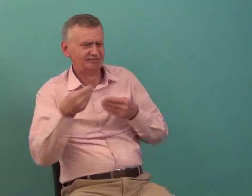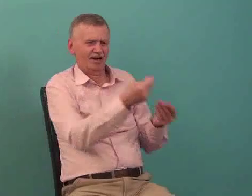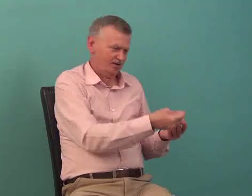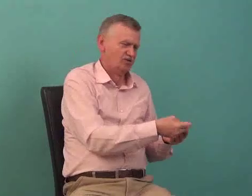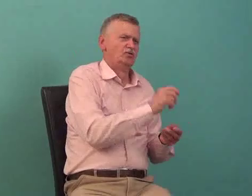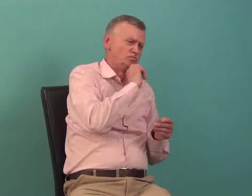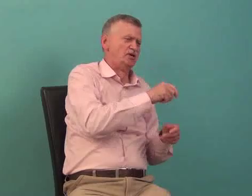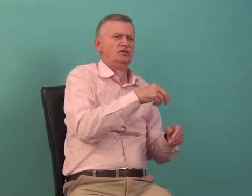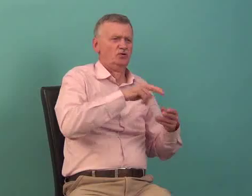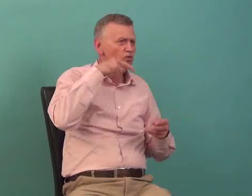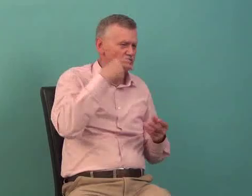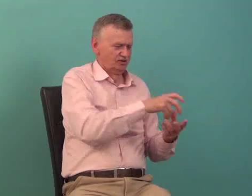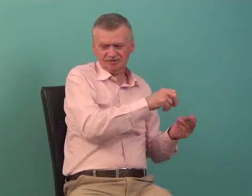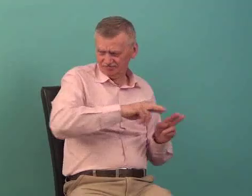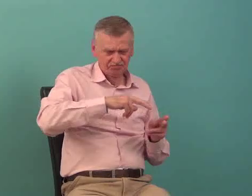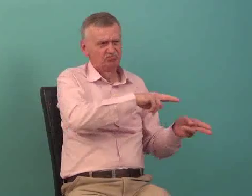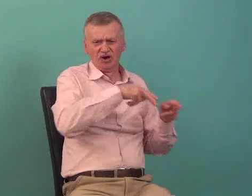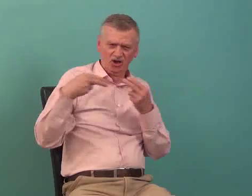On w prezencie daje im gruszki.